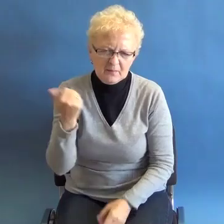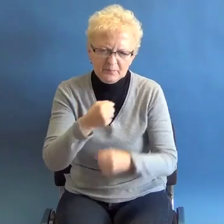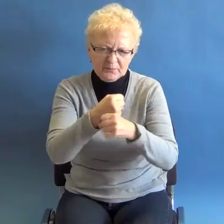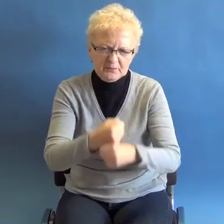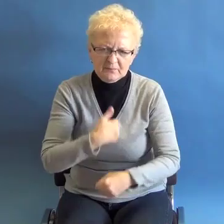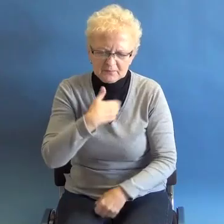Ja nie wiem.